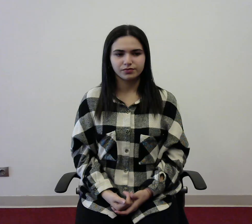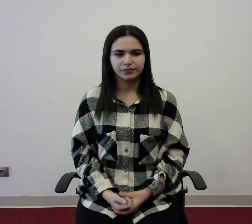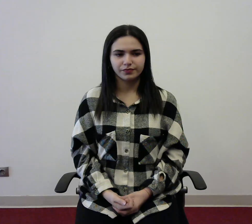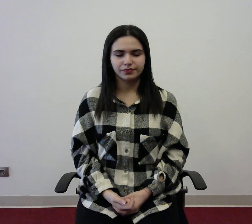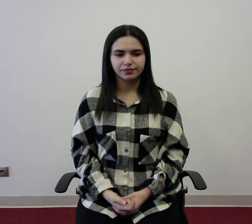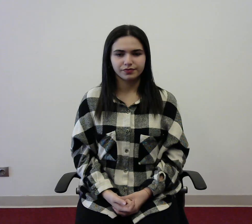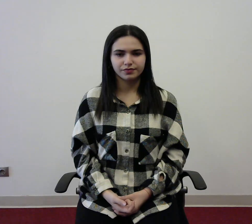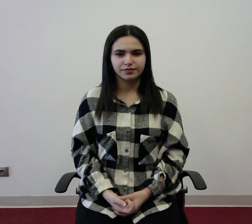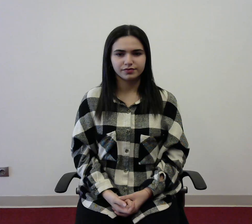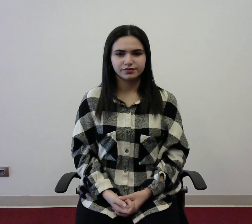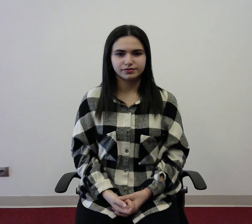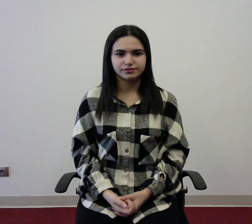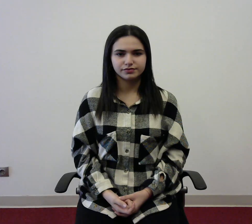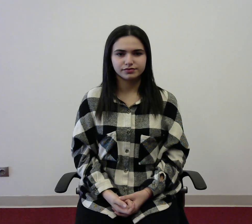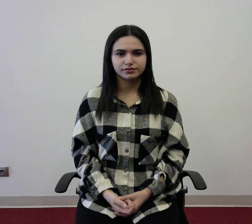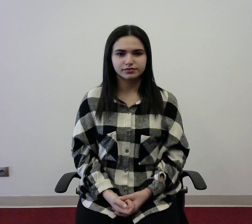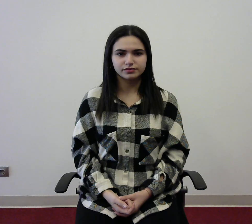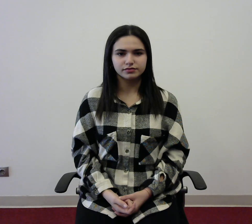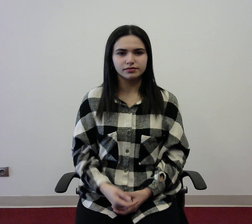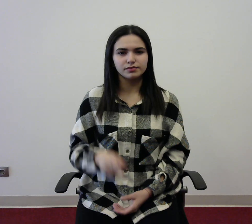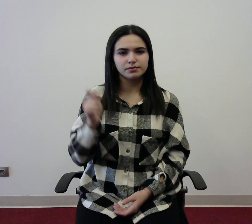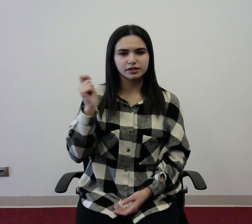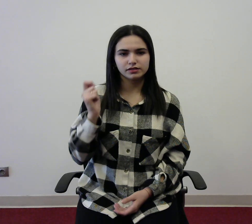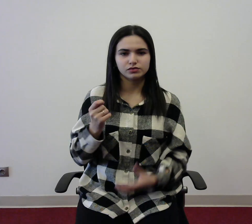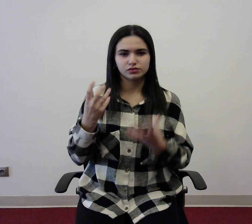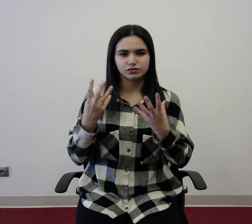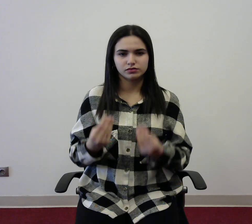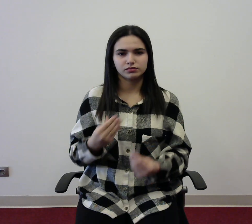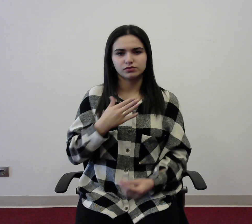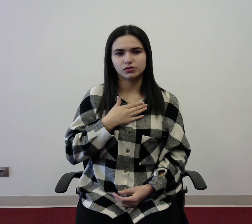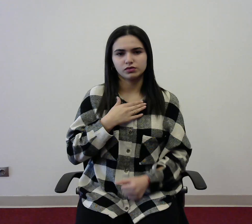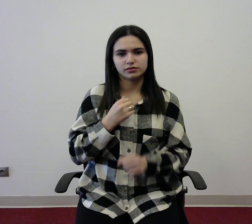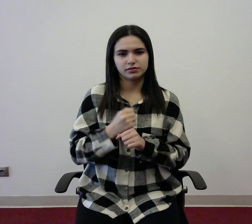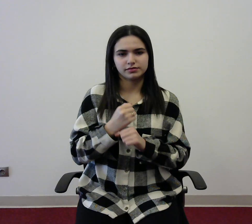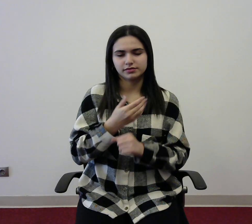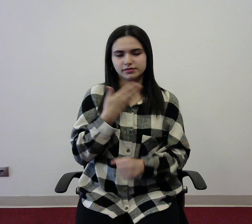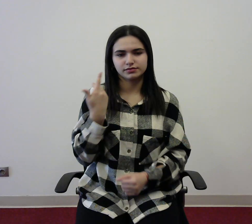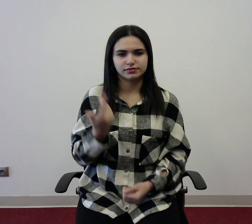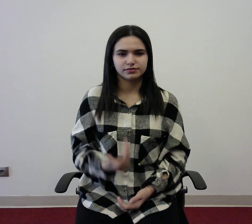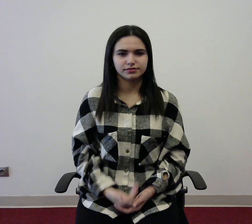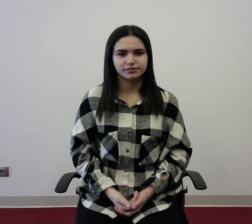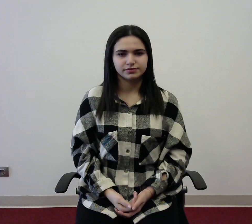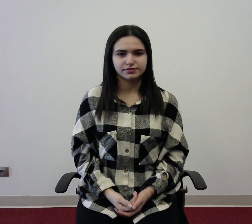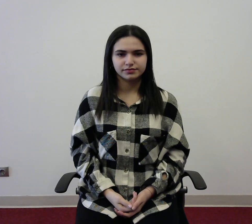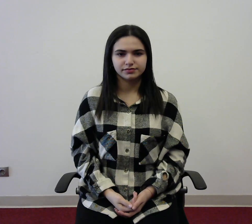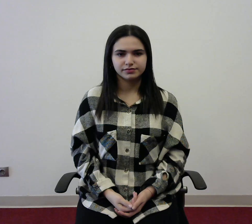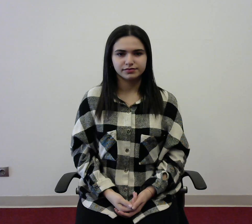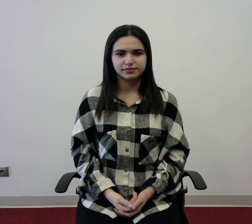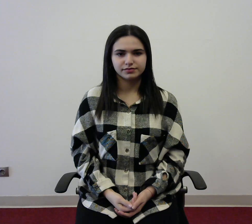Bazar günü mənim işim yoxdur